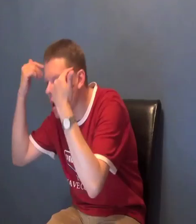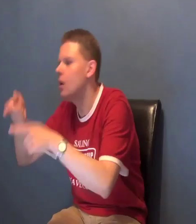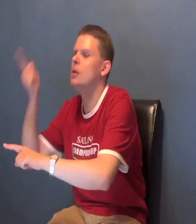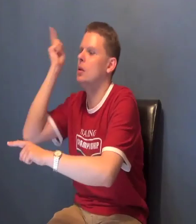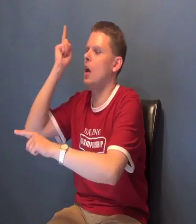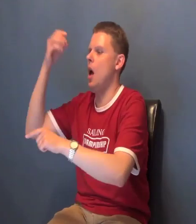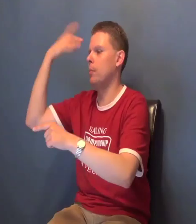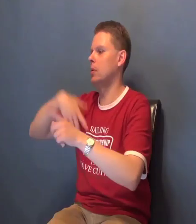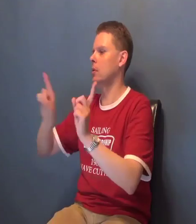To jest właśnie zakaz prysznica.